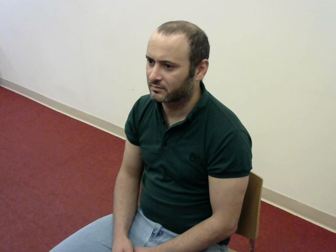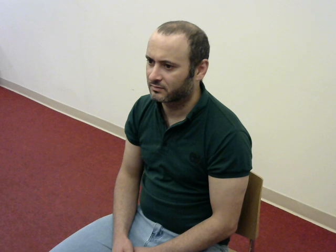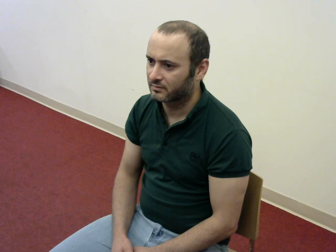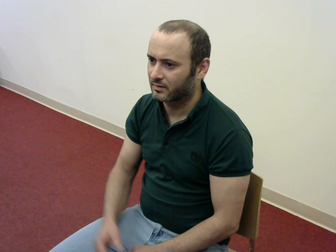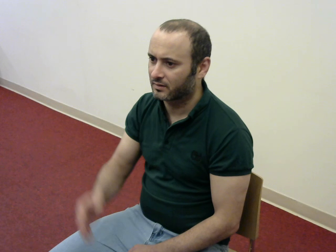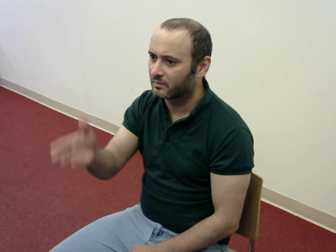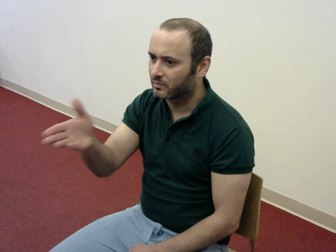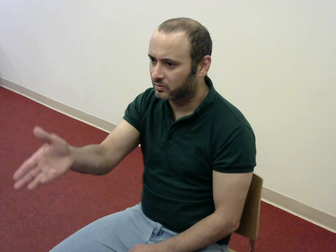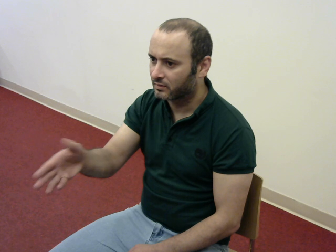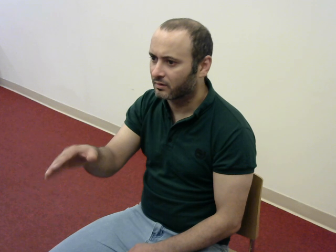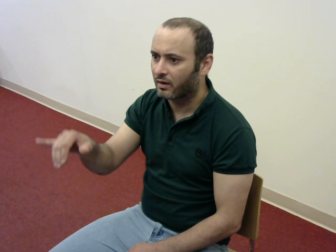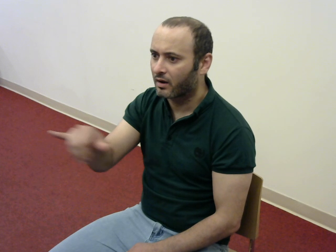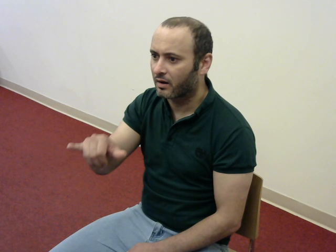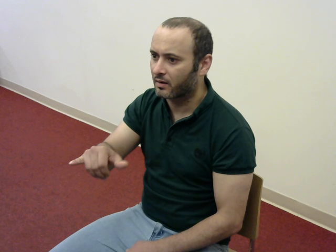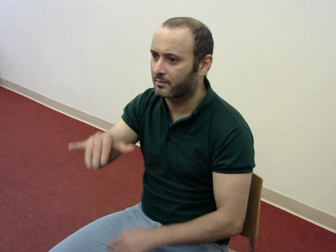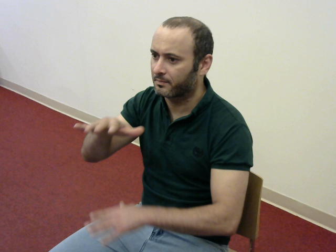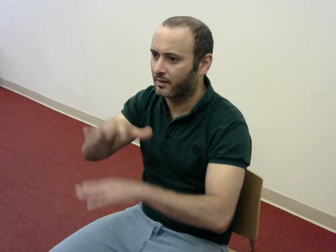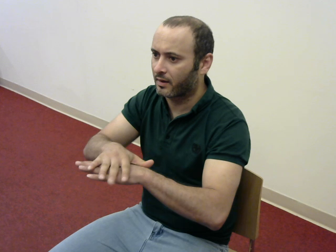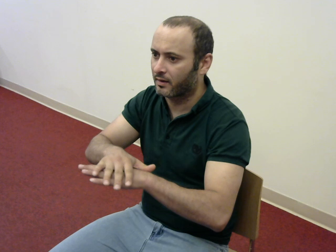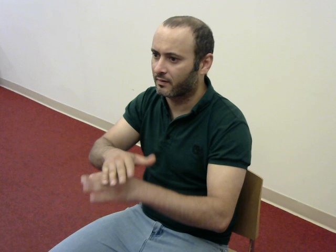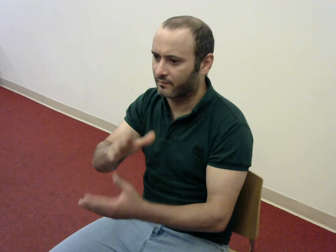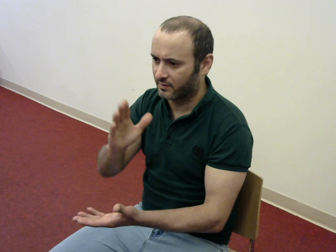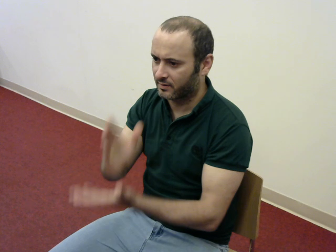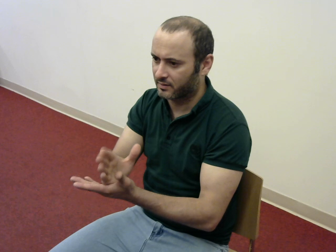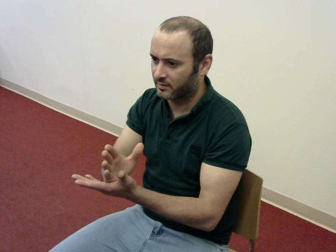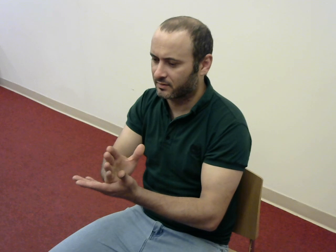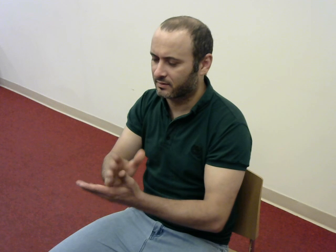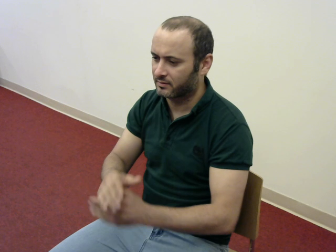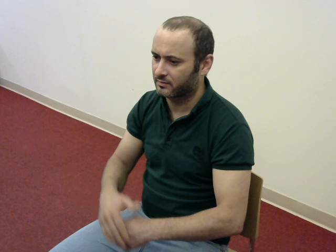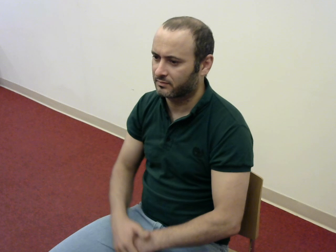Burda harda bank var?